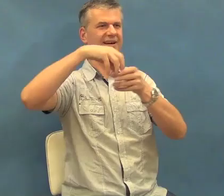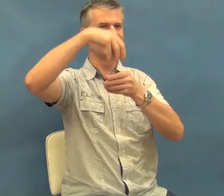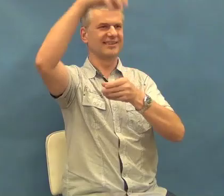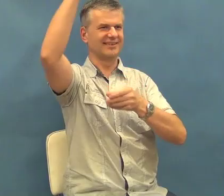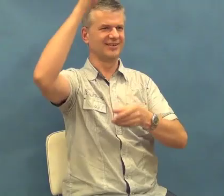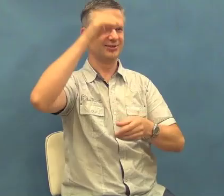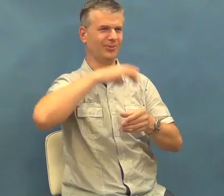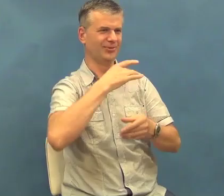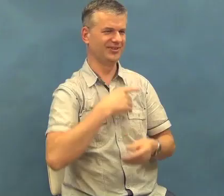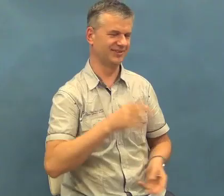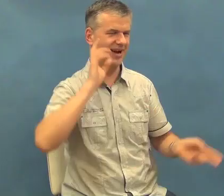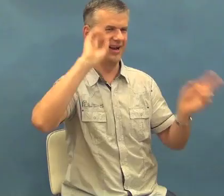Czujnik uruchomi alarm.